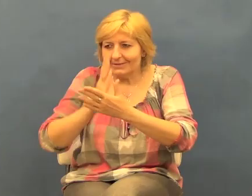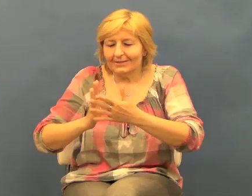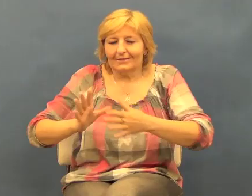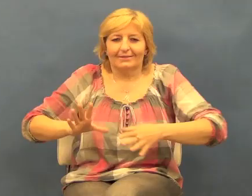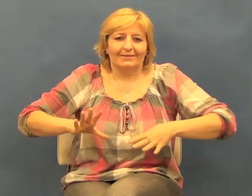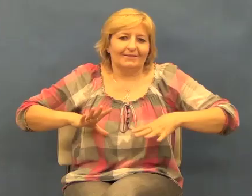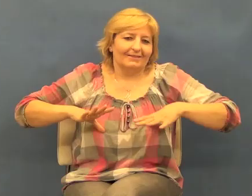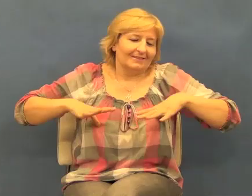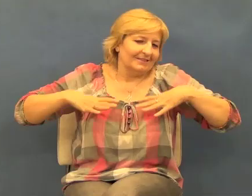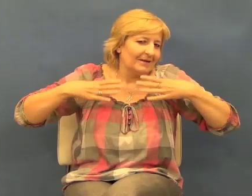Ktoś się denerwuje.